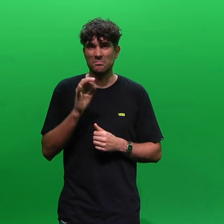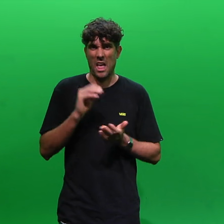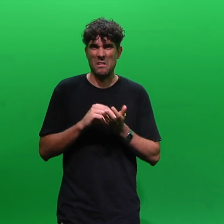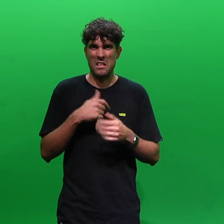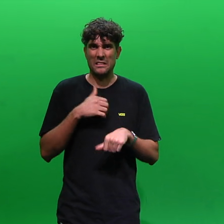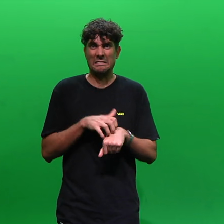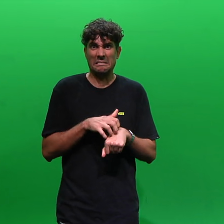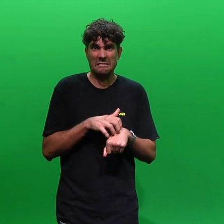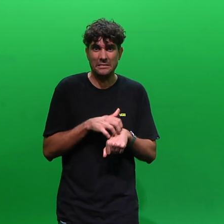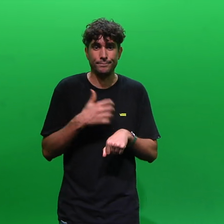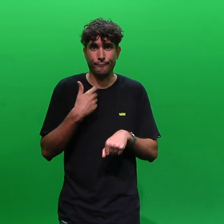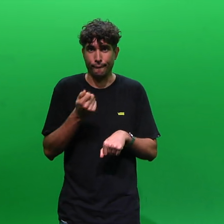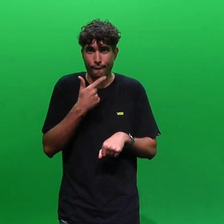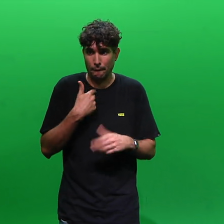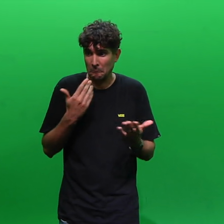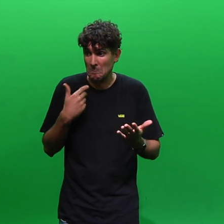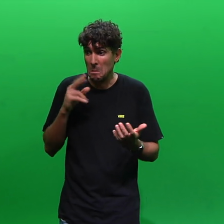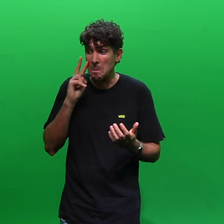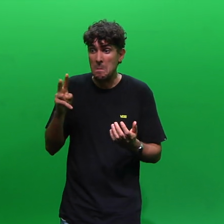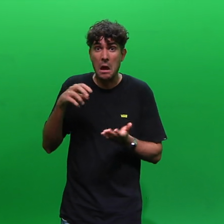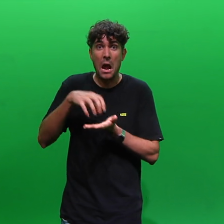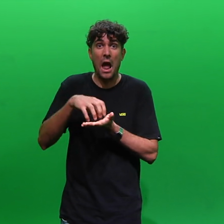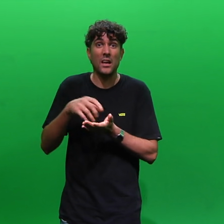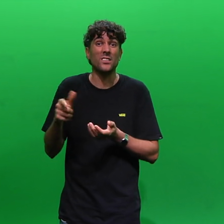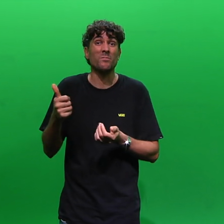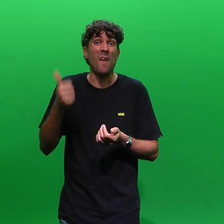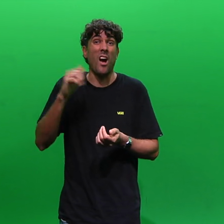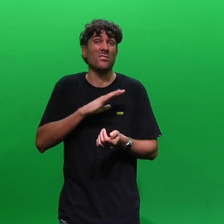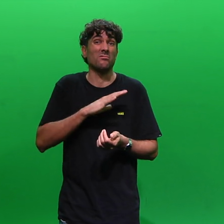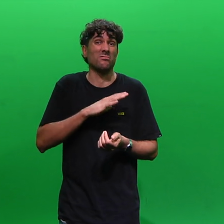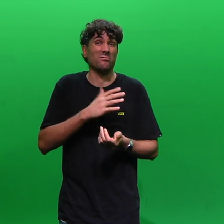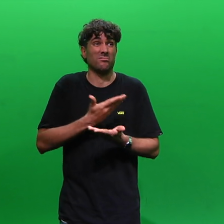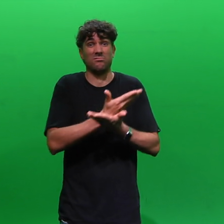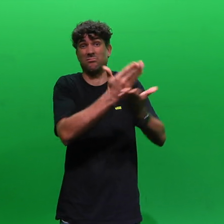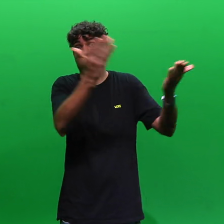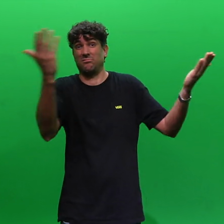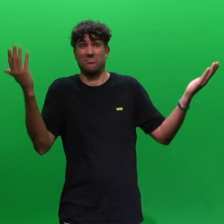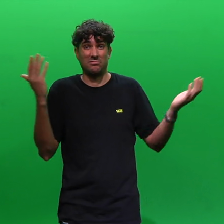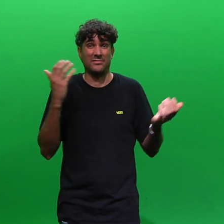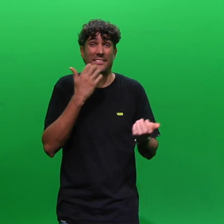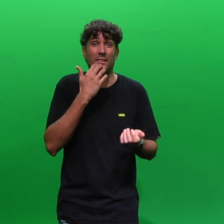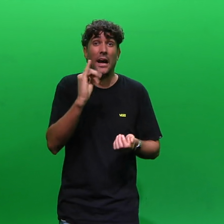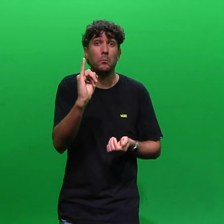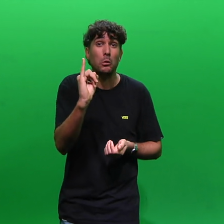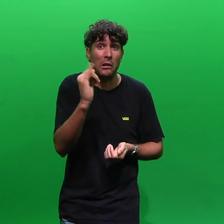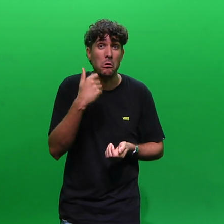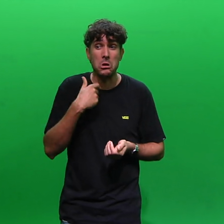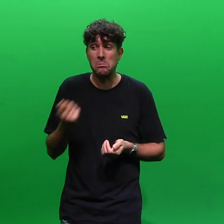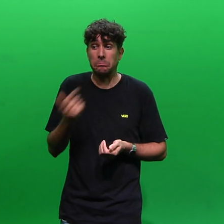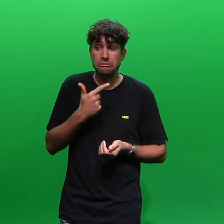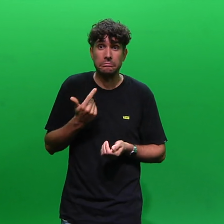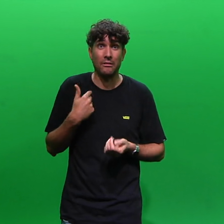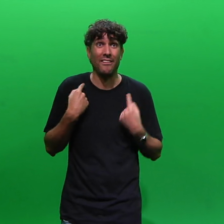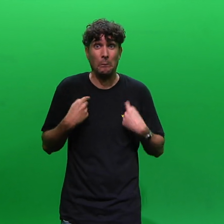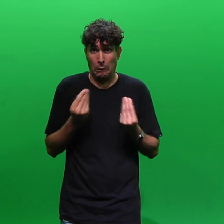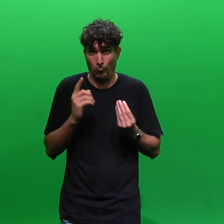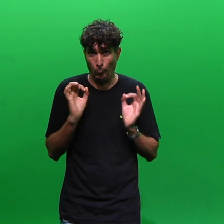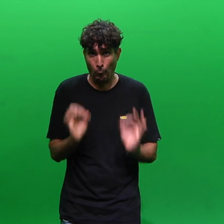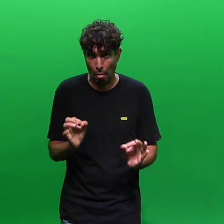Sí, de vegades em pica i em prenc una pastilla, no sé quina, és la que té una capsa que és comuna, com un ibuprofèn, però no em fa res, estic igual.